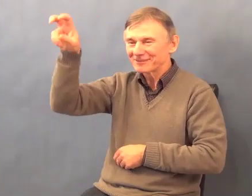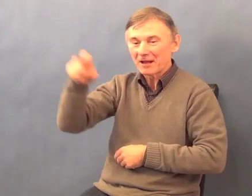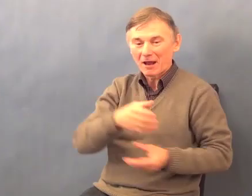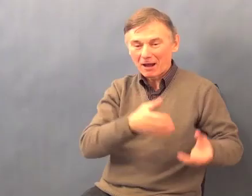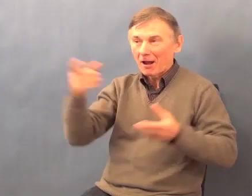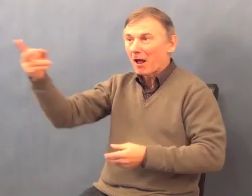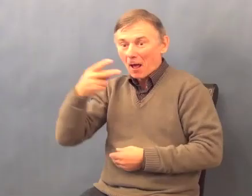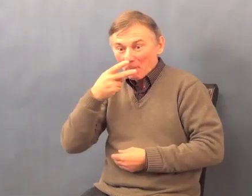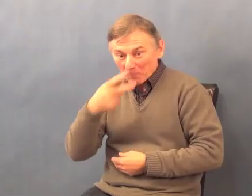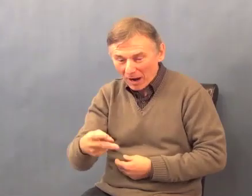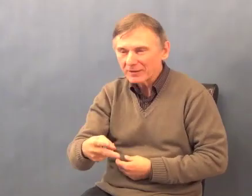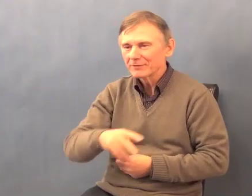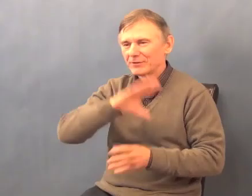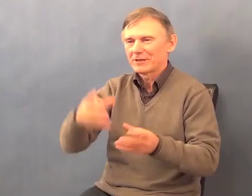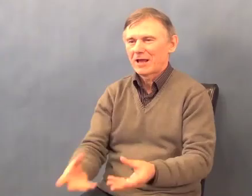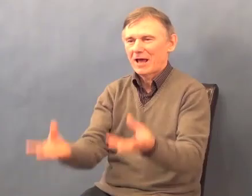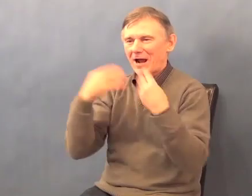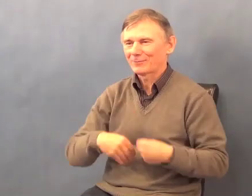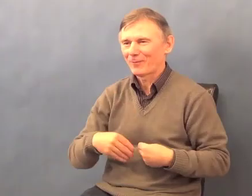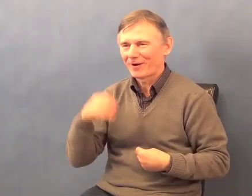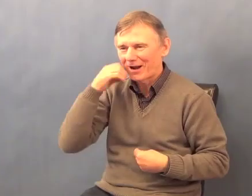Widzi miskę jabłek na stole i wszystko zjada.